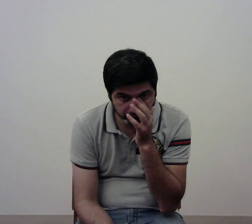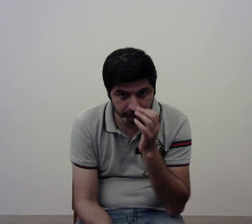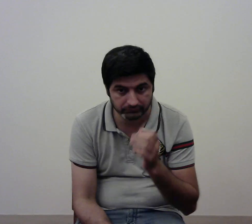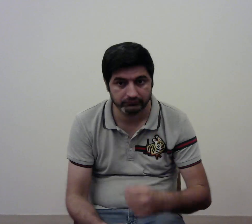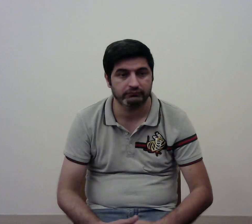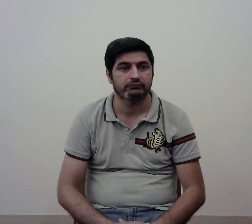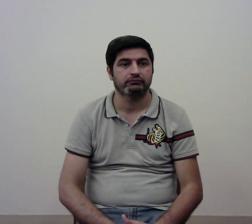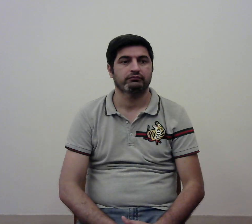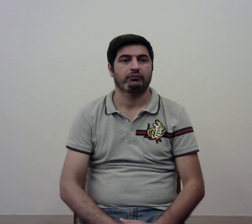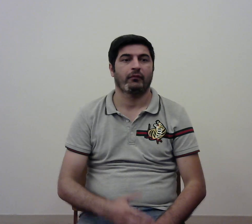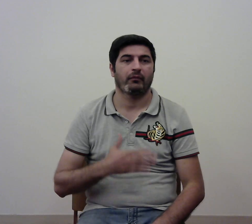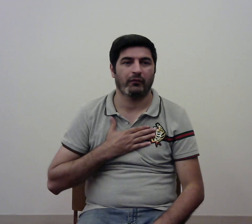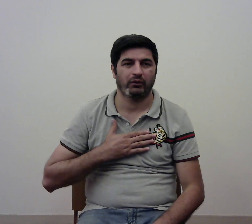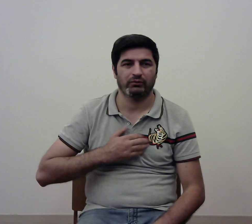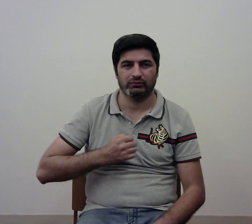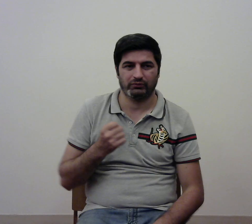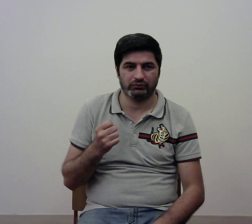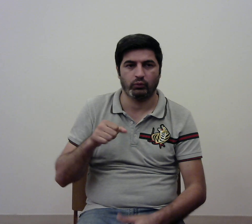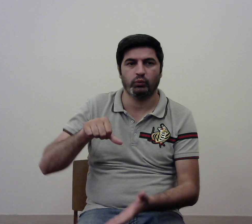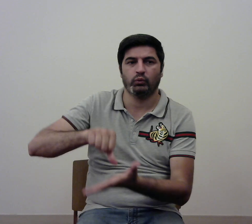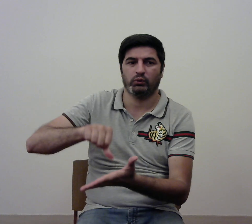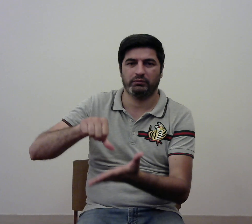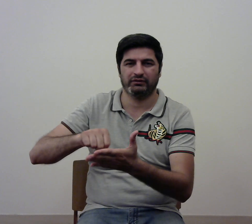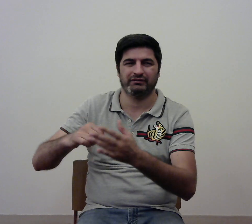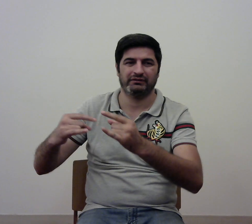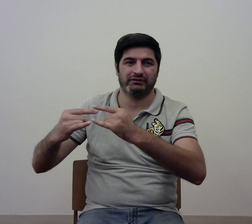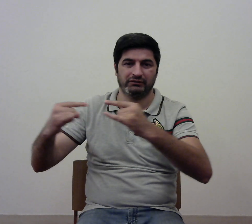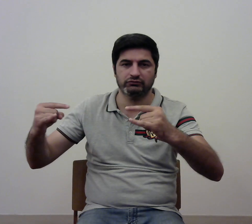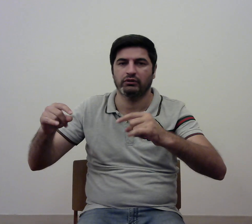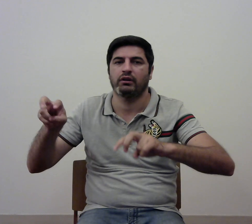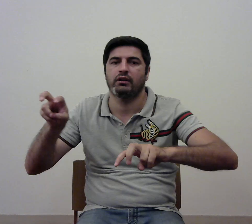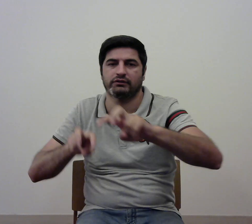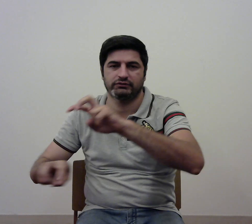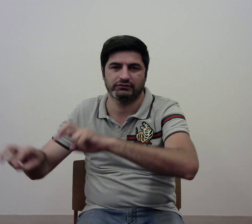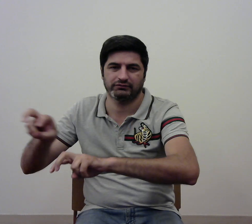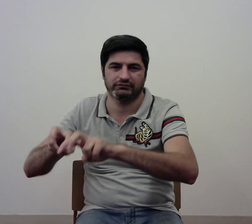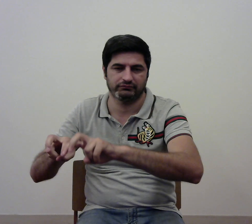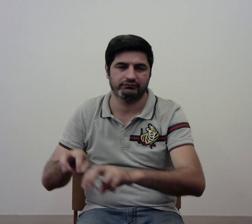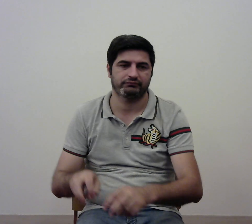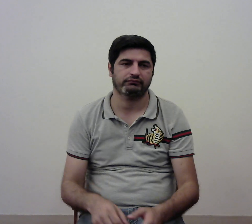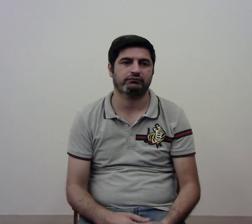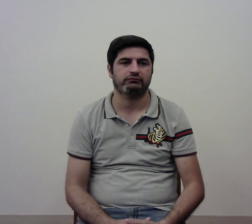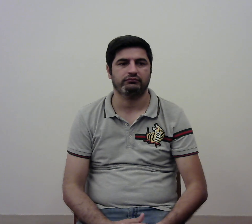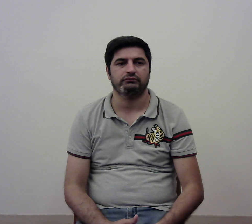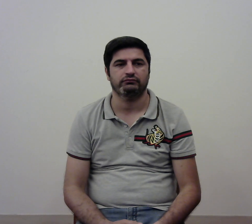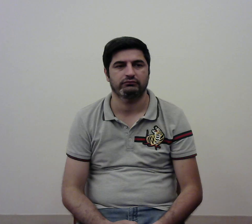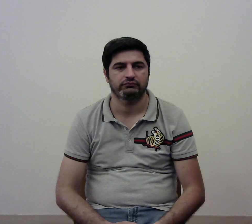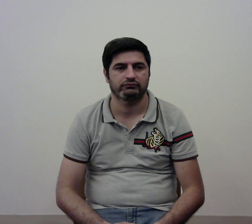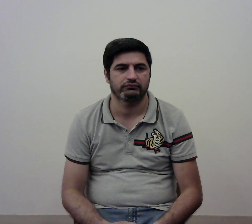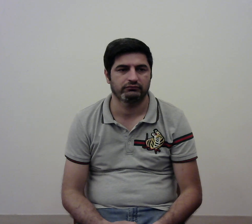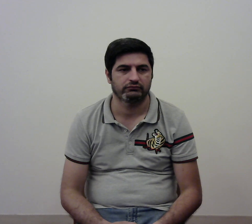Mən dostlarımın olduğu masanı axtarıram